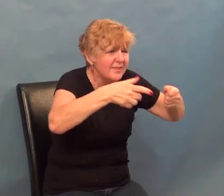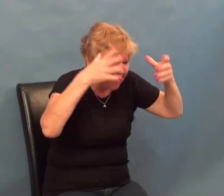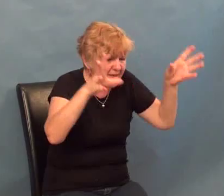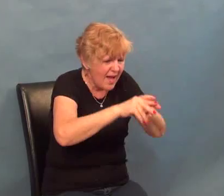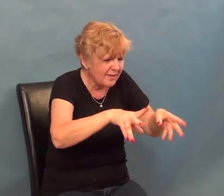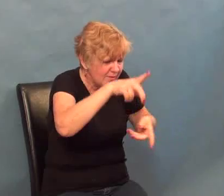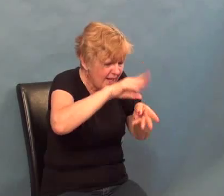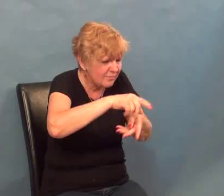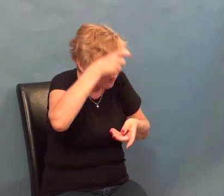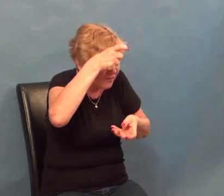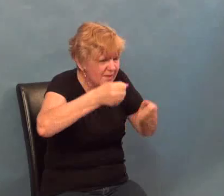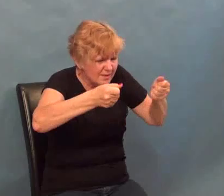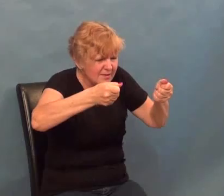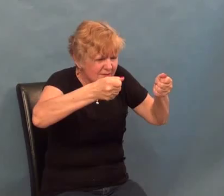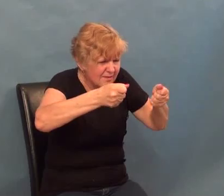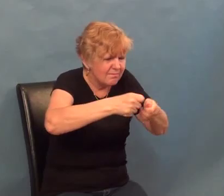Jeleń szedł przez jakiś czas z chłopcem na głowie.